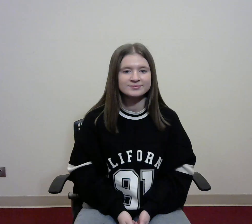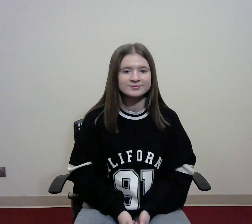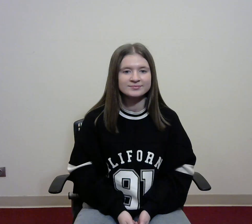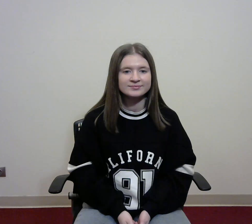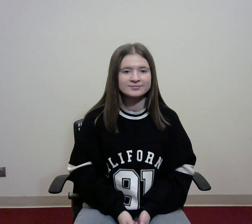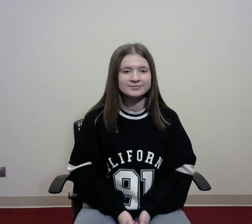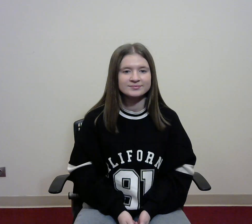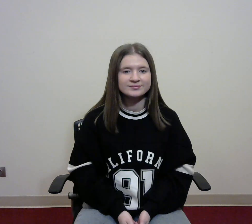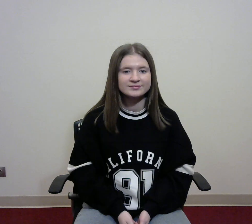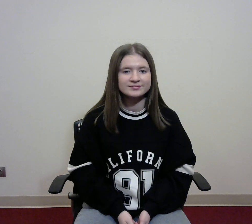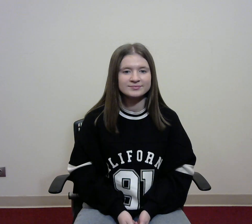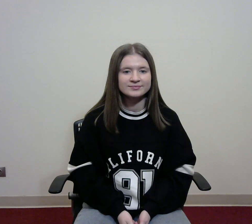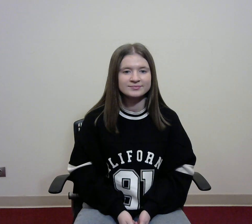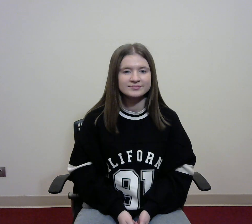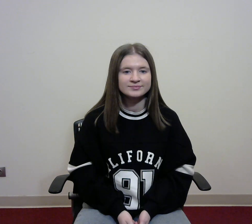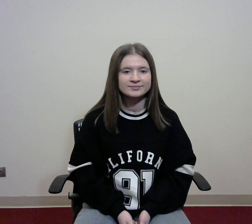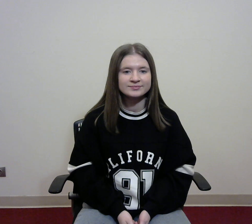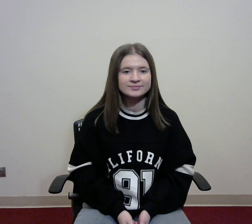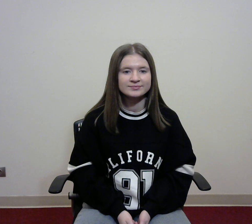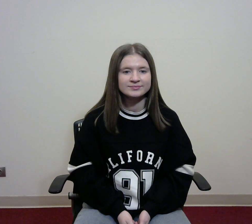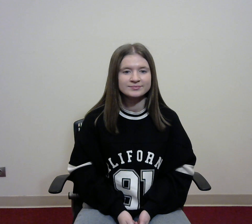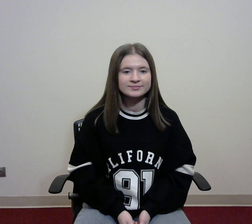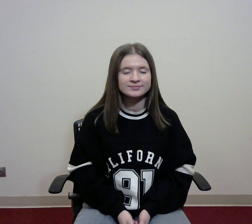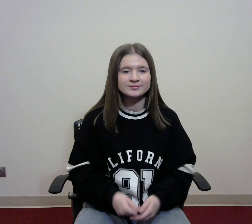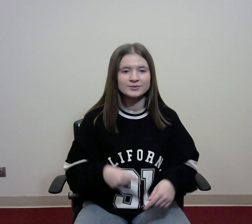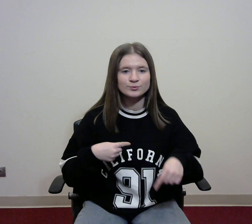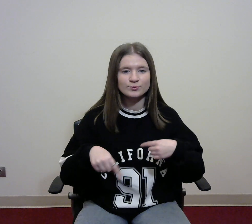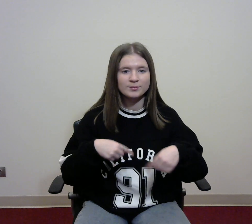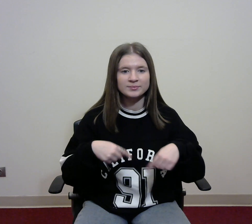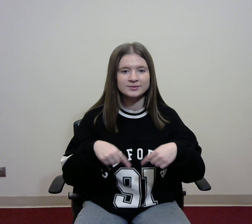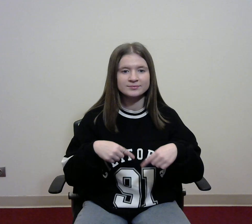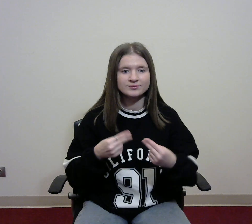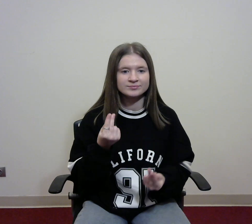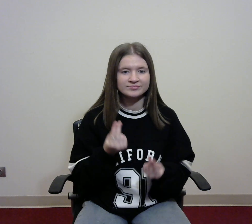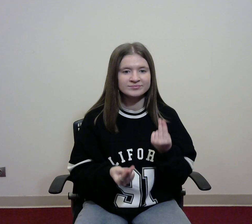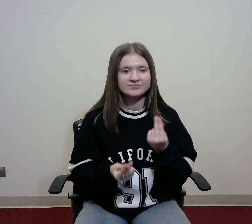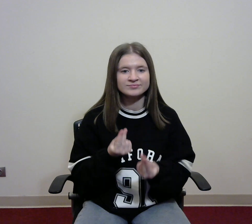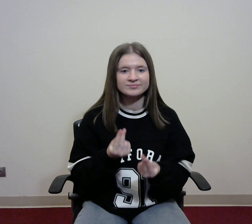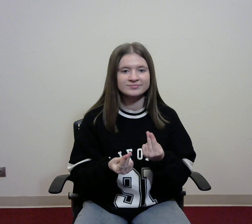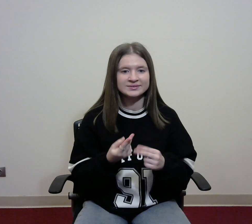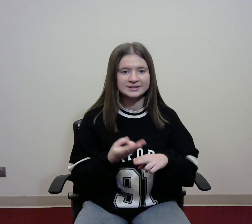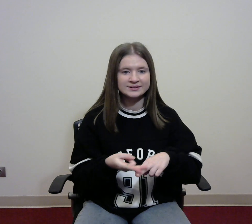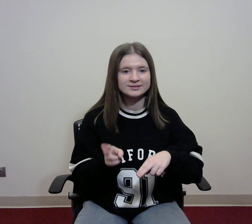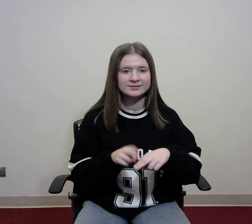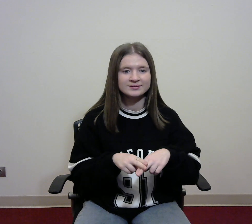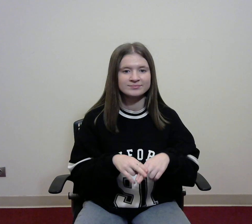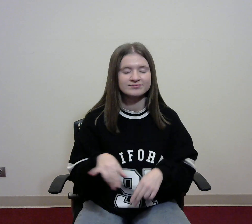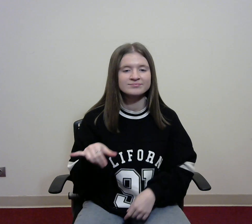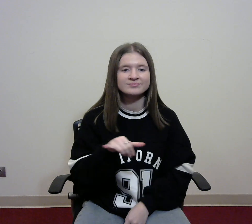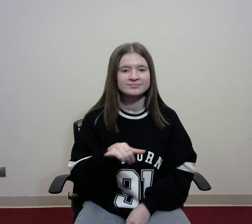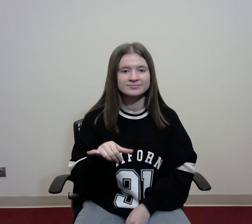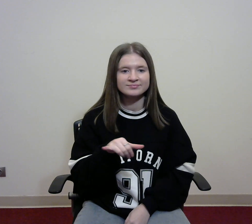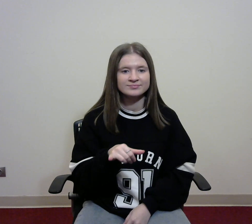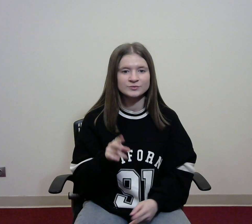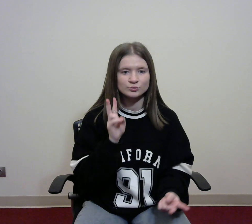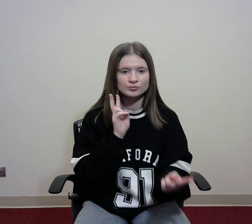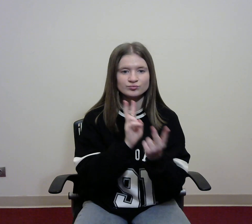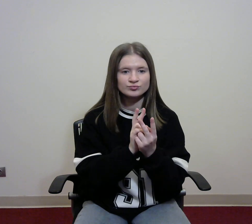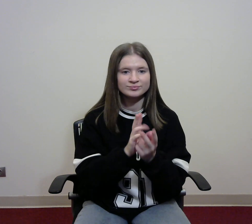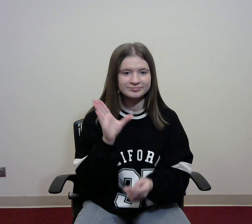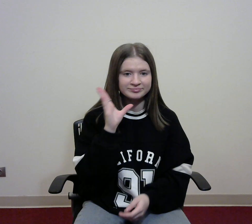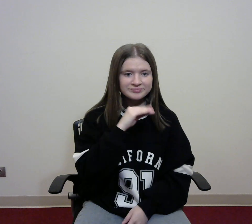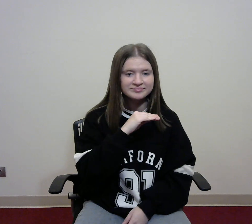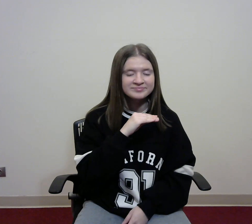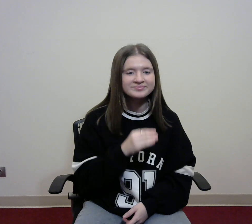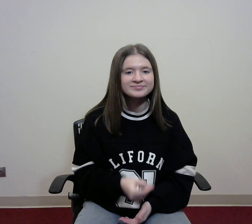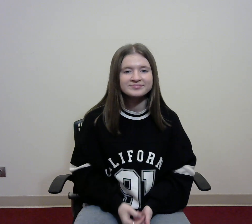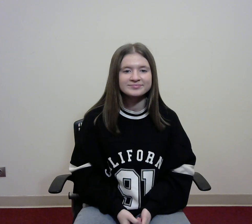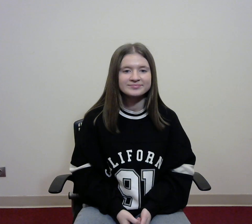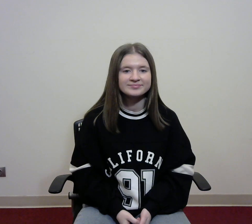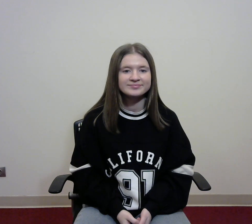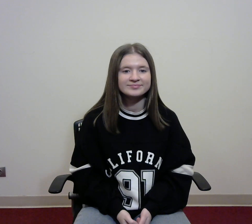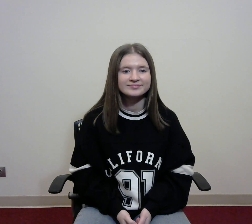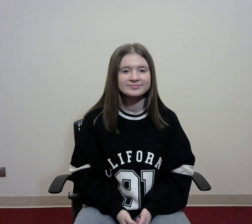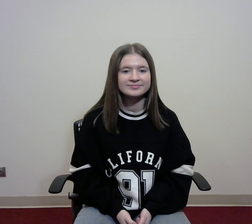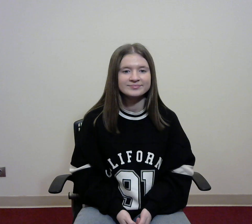Futbol oynamaq üçün harda görüşə bilərik?